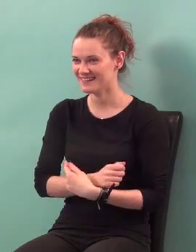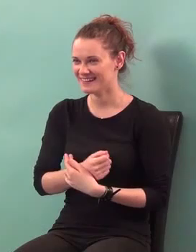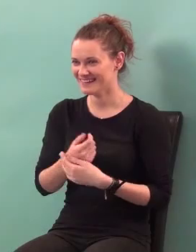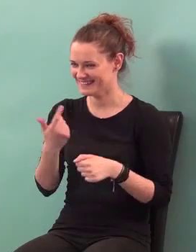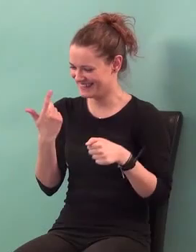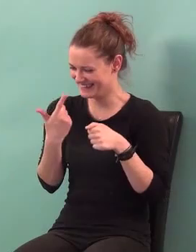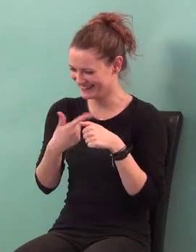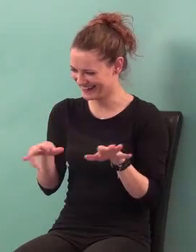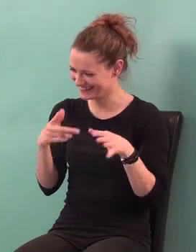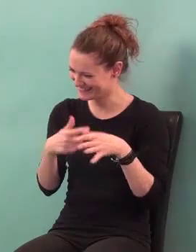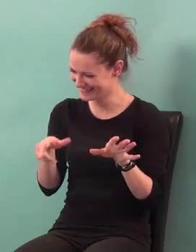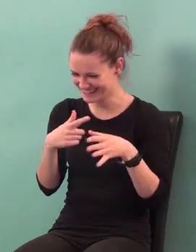Dwudziesty ósmy, dwudziesty ósmy?